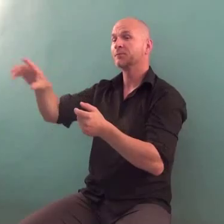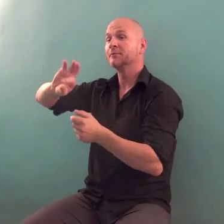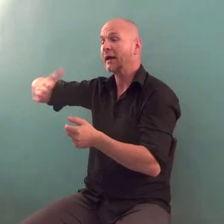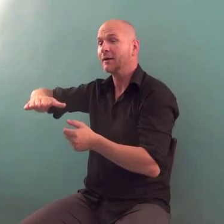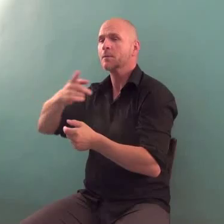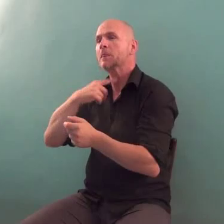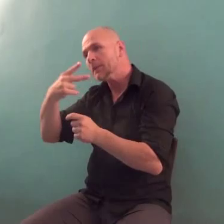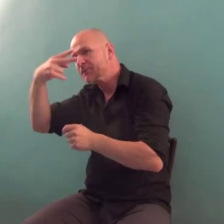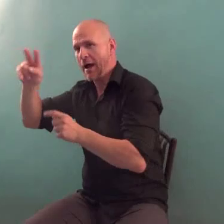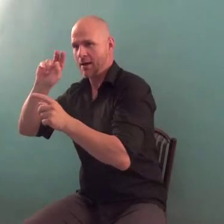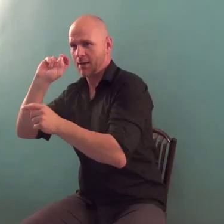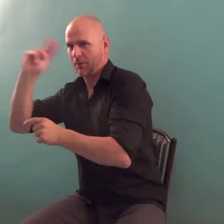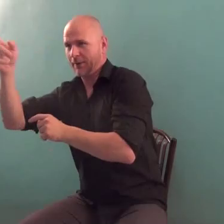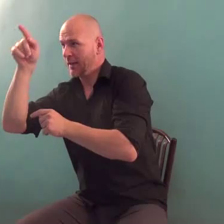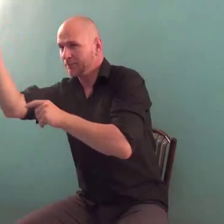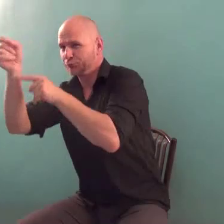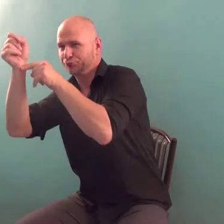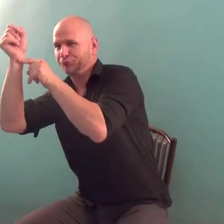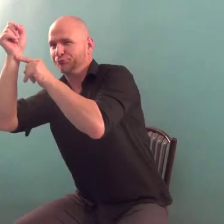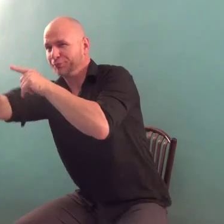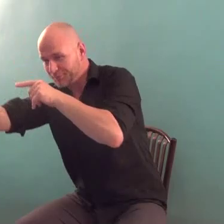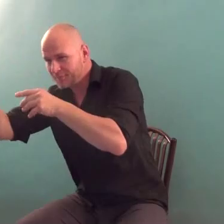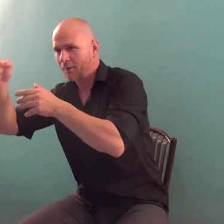Mały chłopiec miał ochotę drugi raz rozbić szybę.